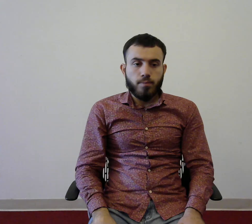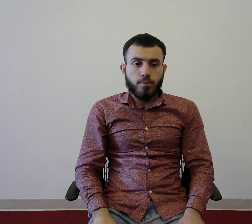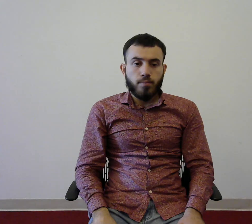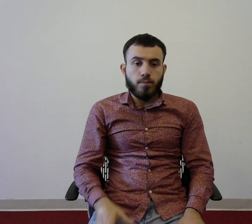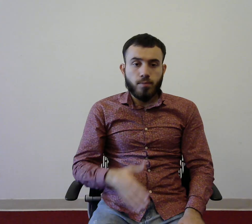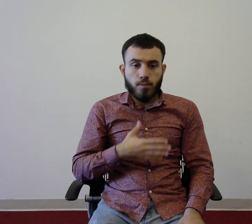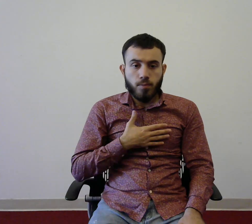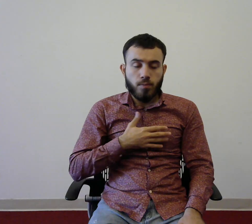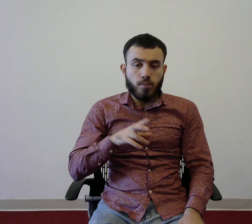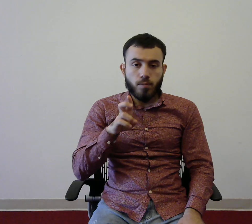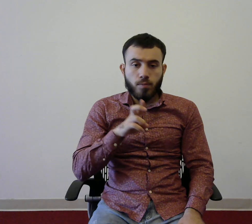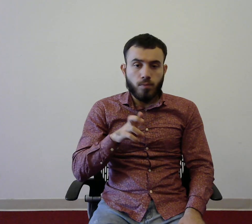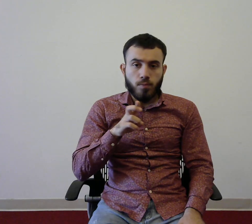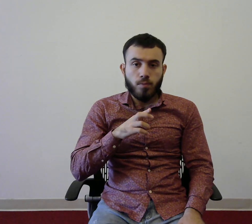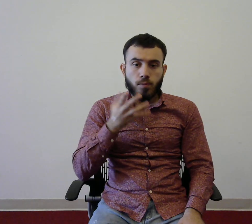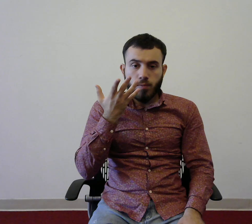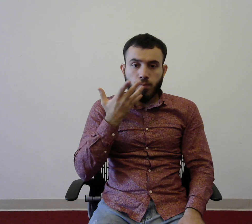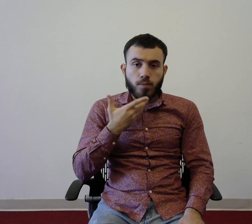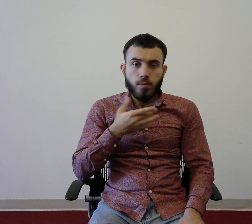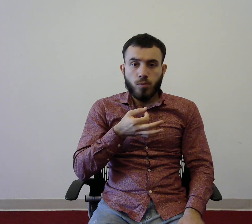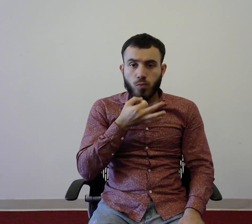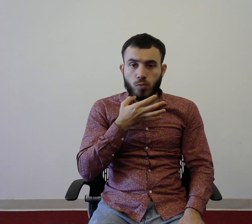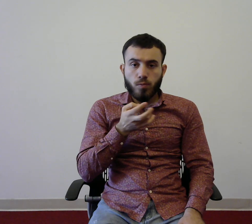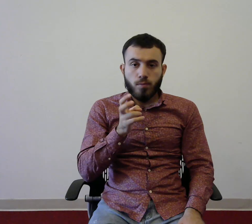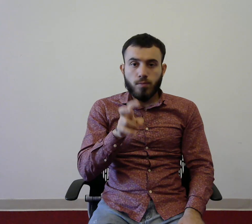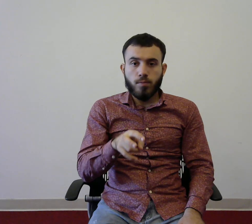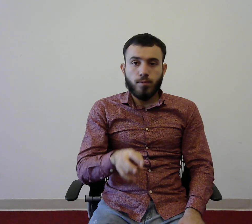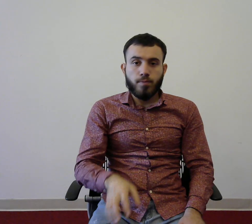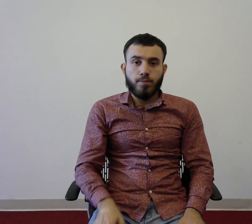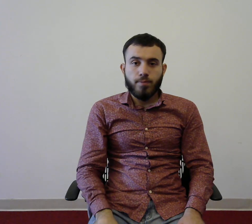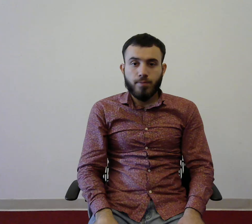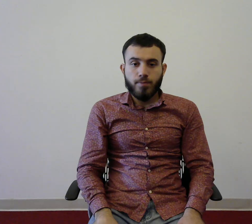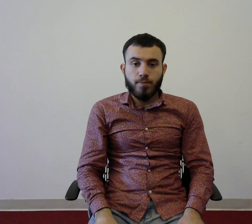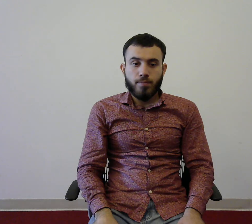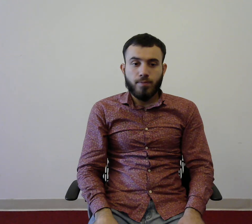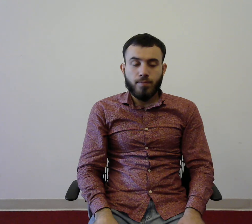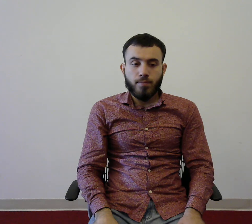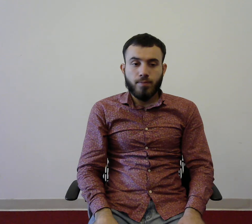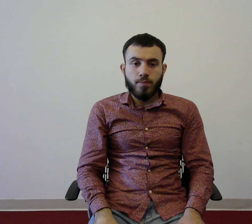Mənim bənövşəyi rəngdən xoşum gəlir